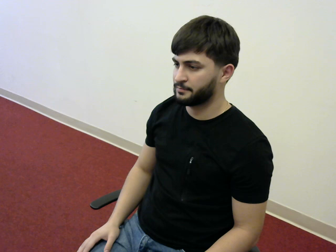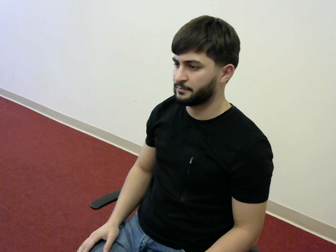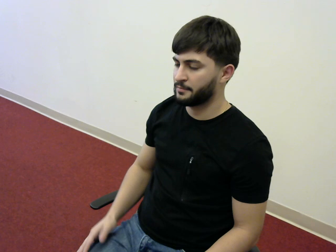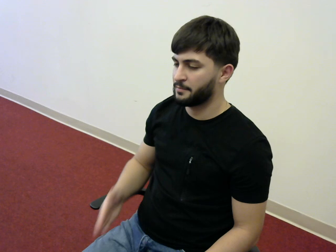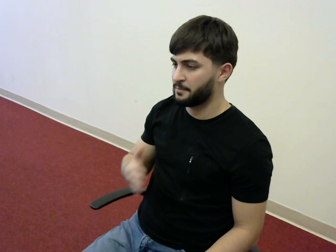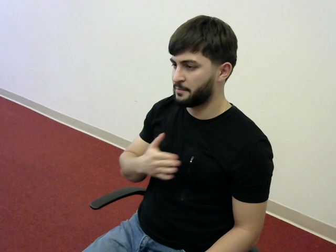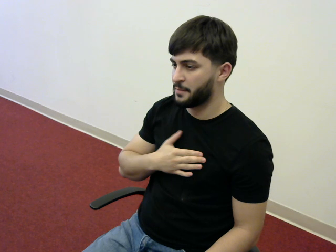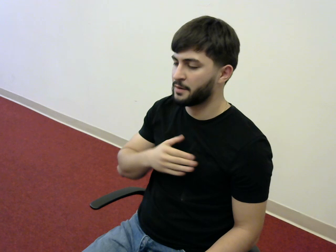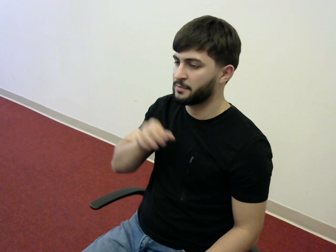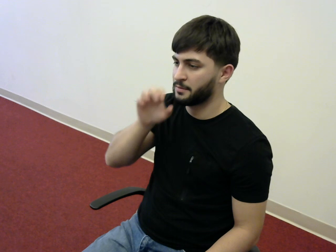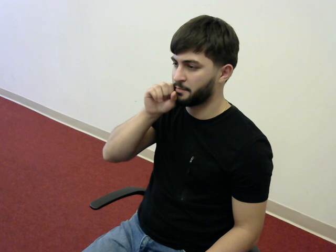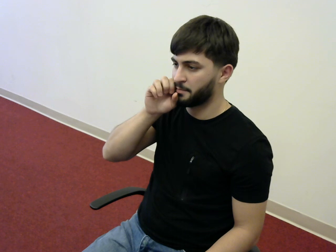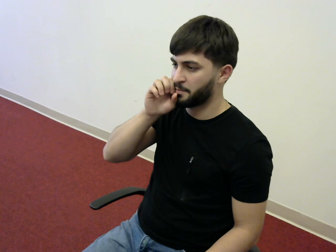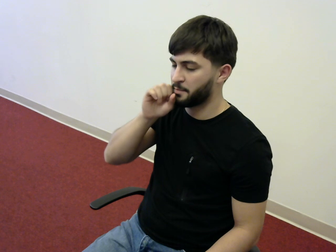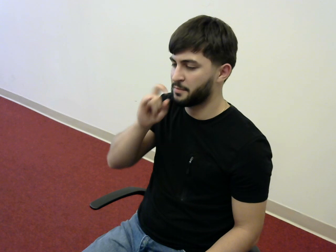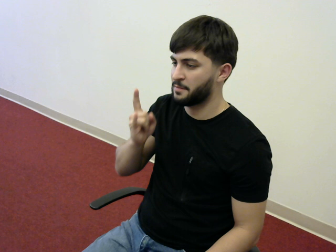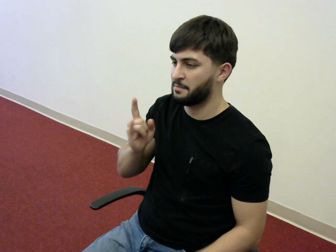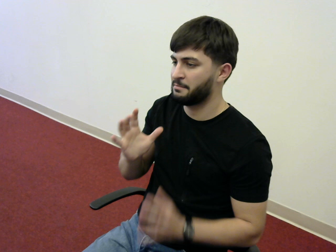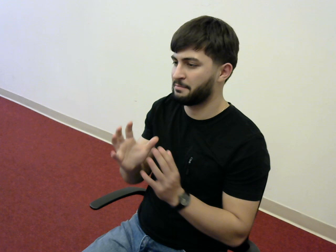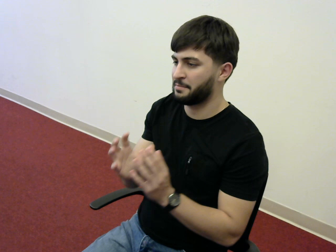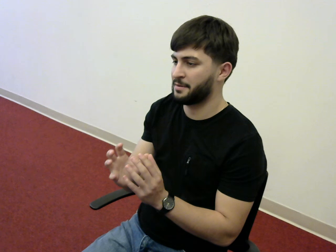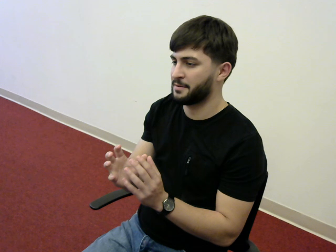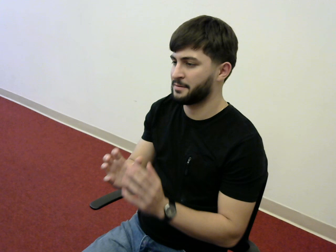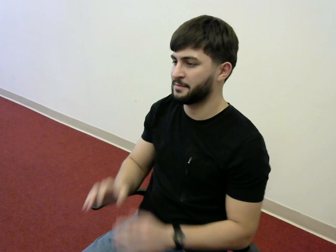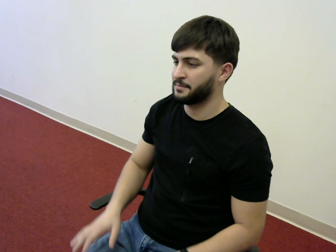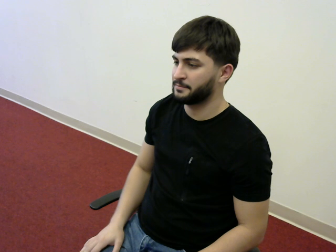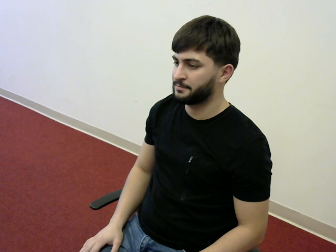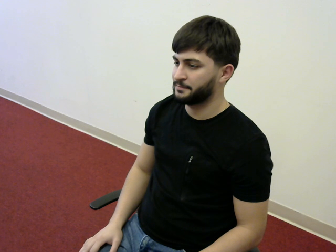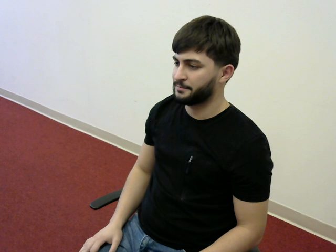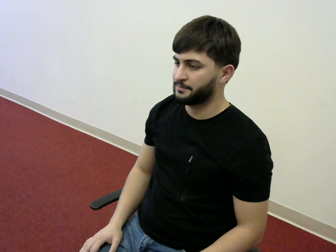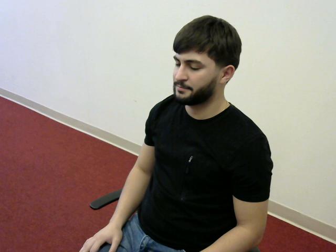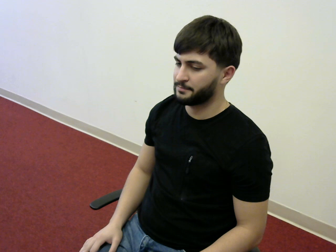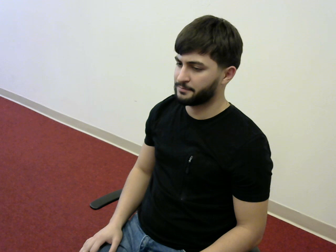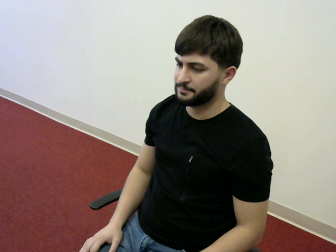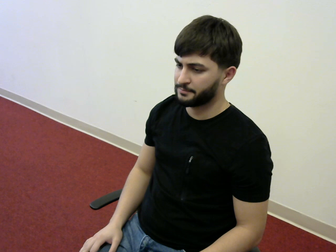Mənim pişiyim balacadır